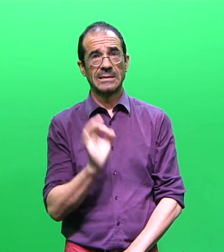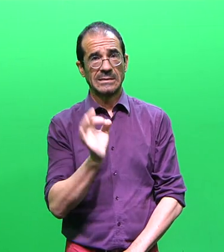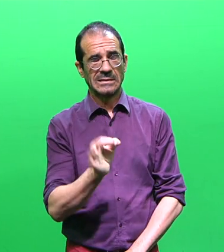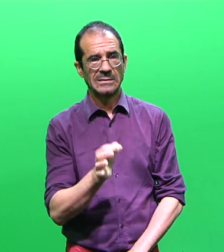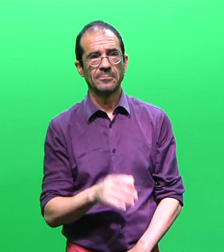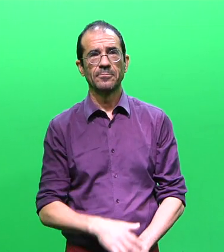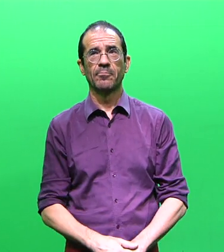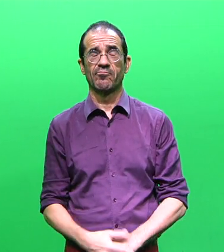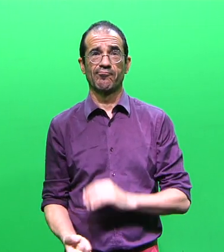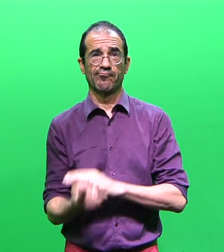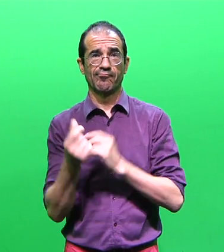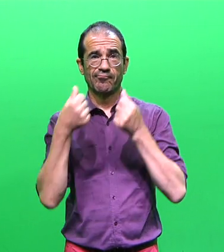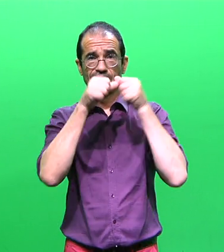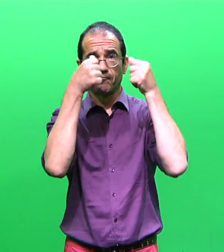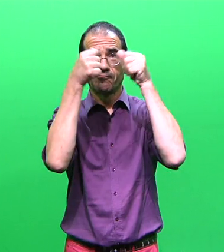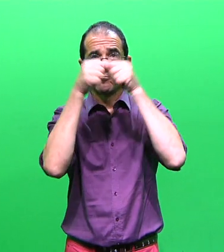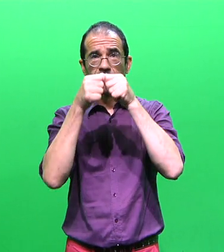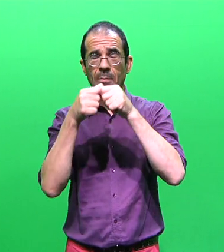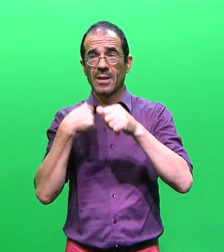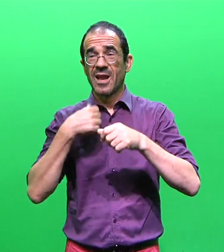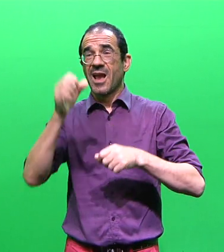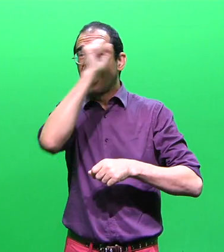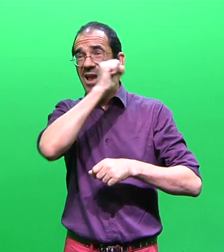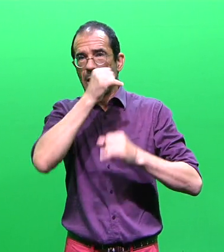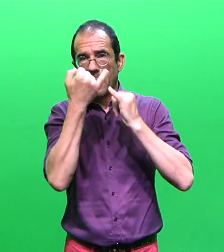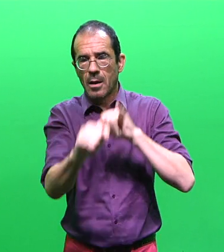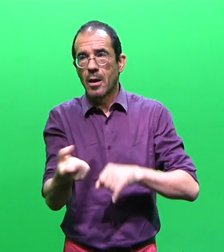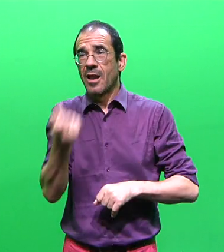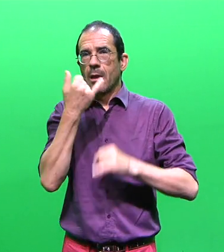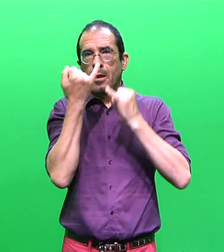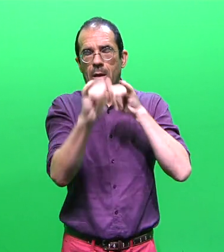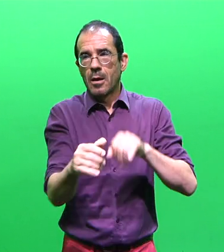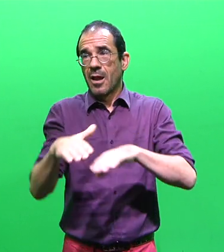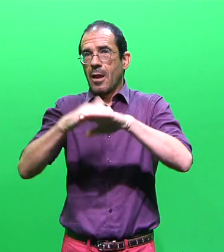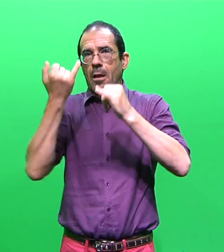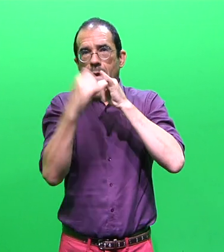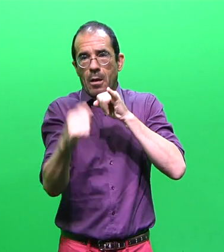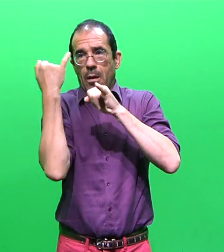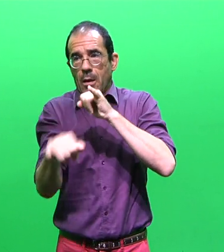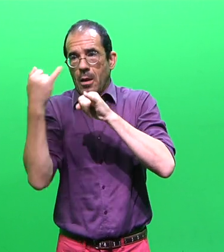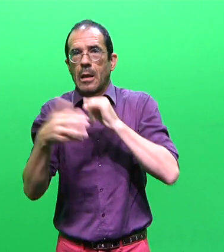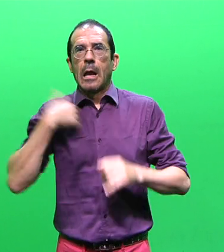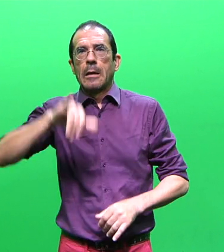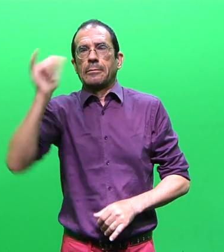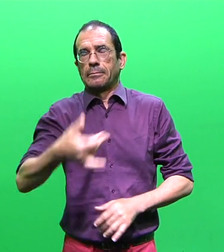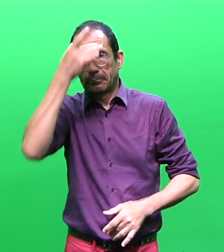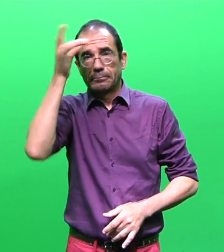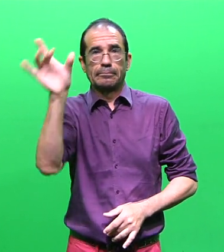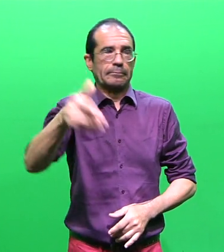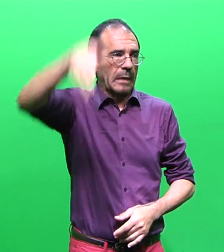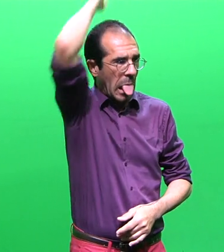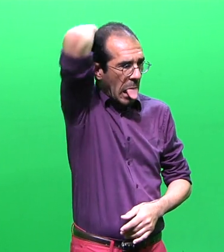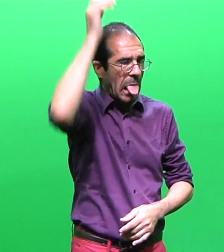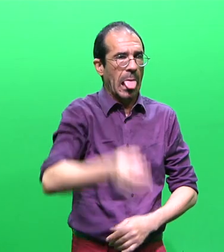Sí, em peto els grans. Em netejo la cara, però no serveix per a res, ho faig moltes vegades, ja estic cansat, és molt pesat!